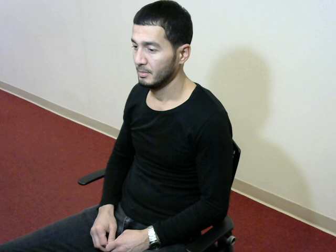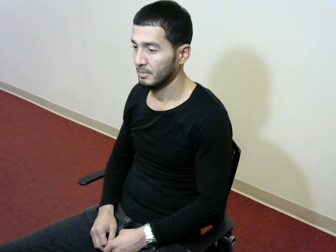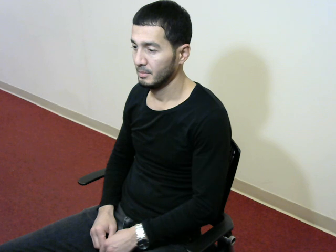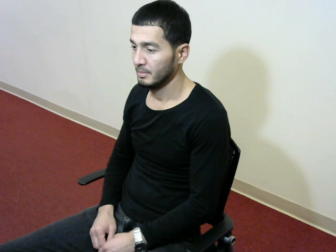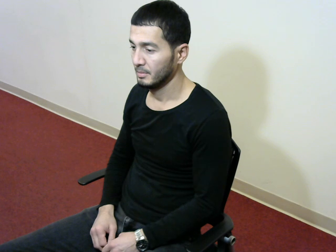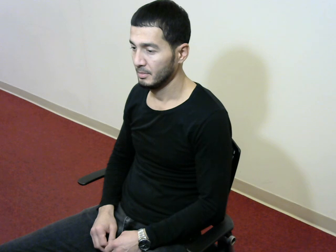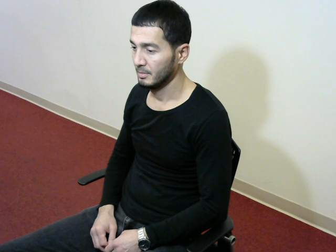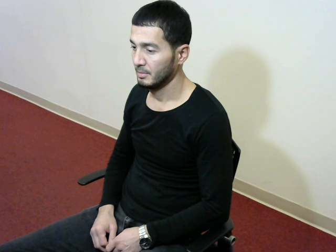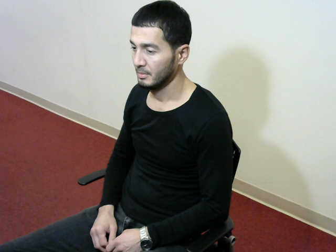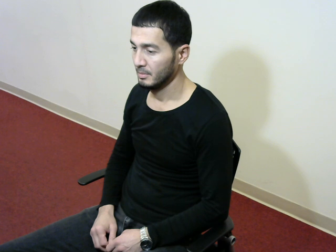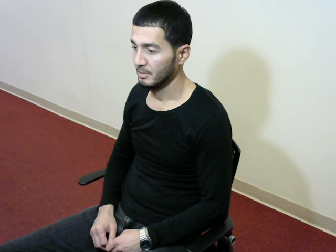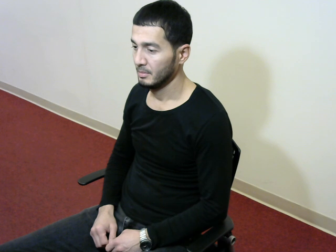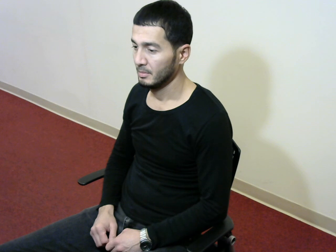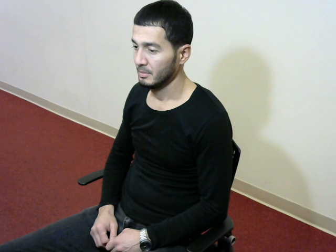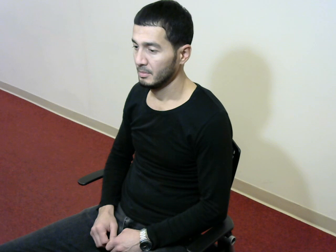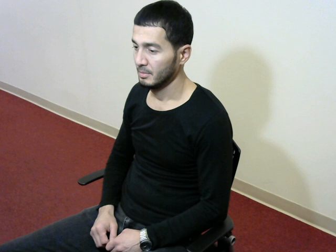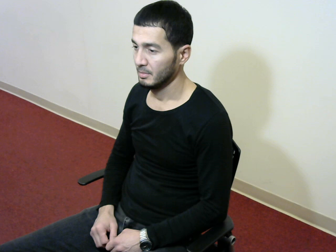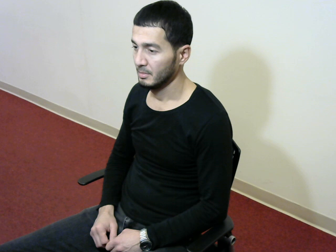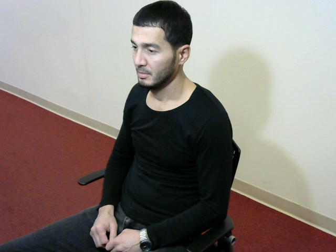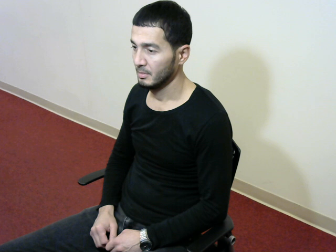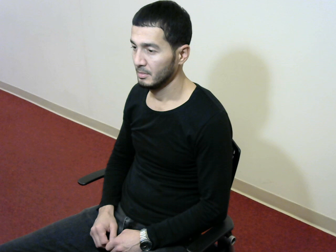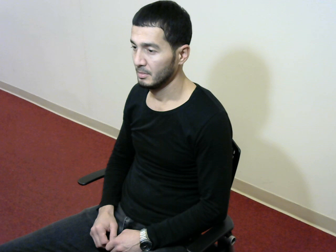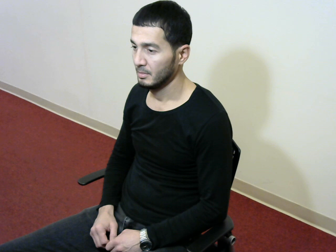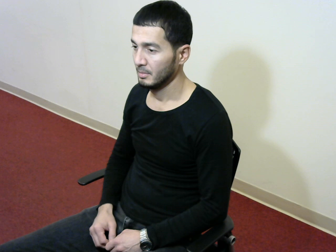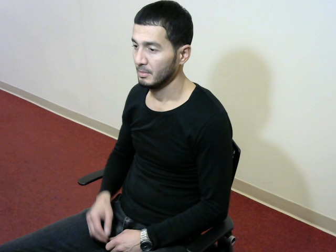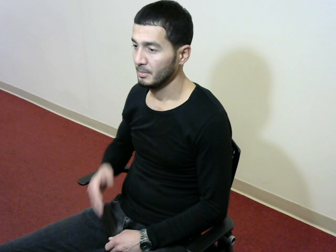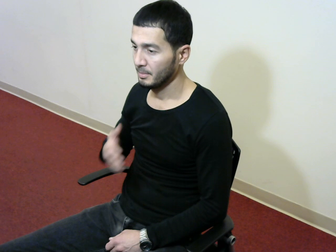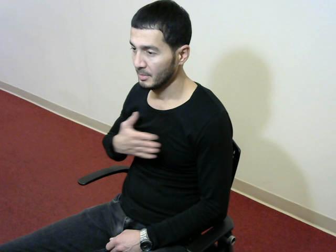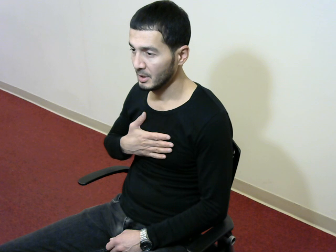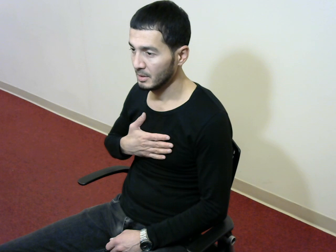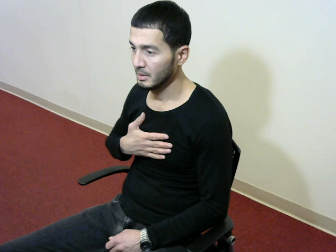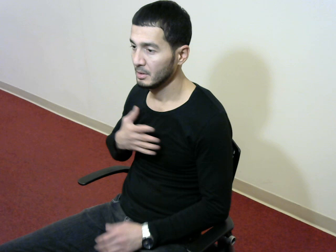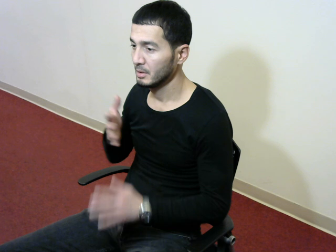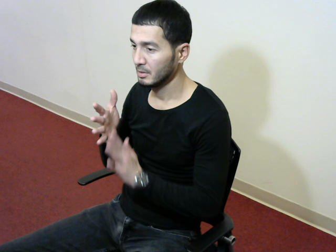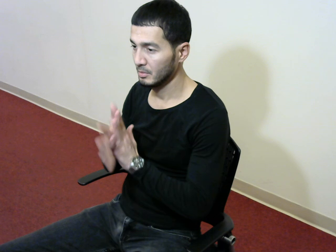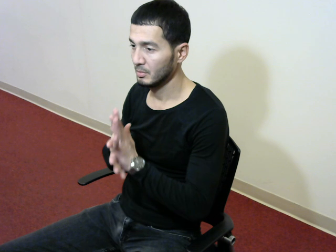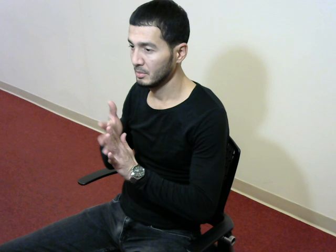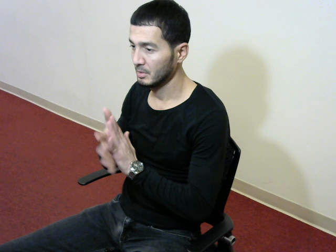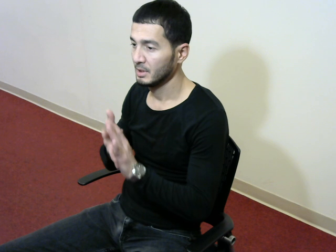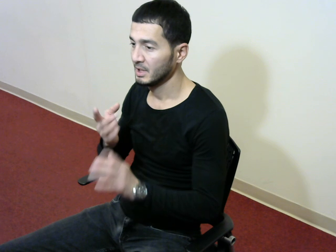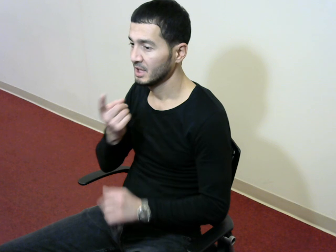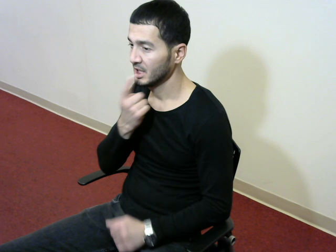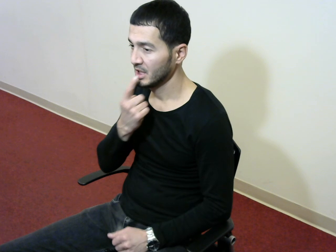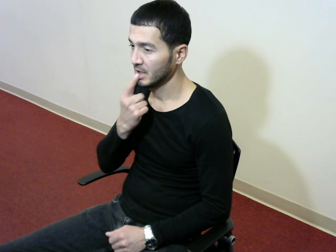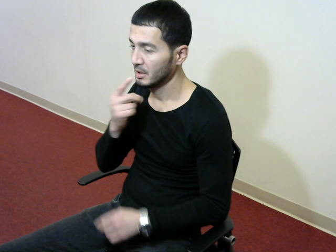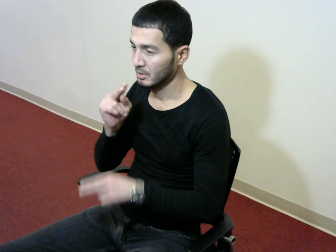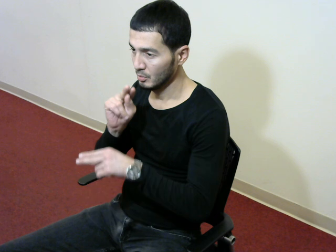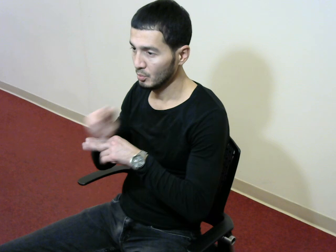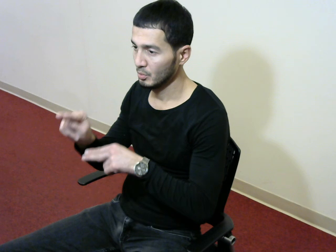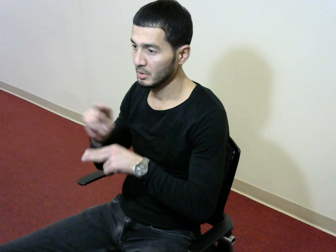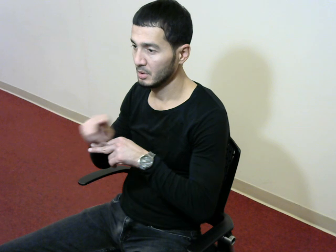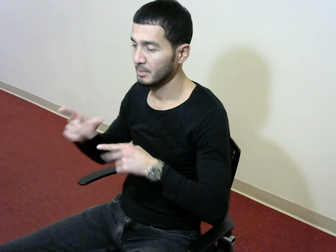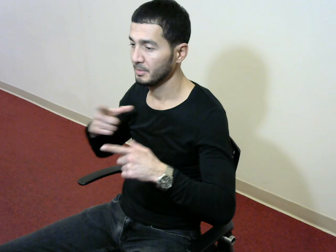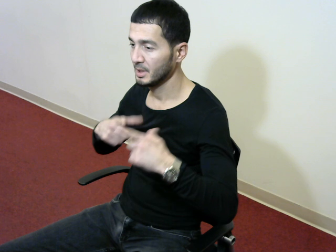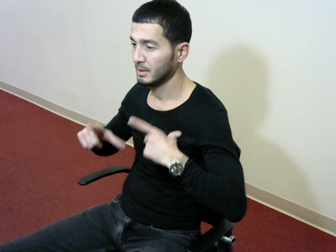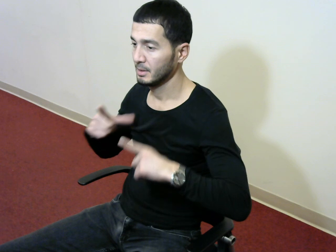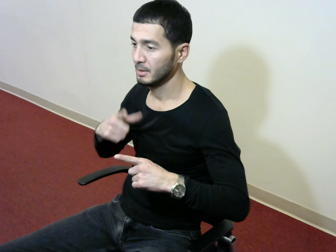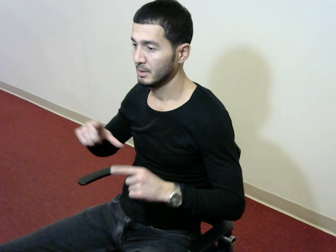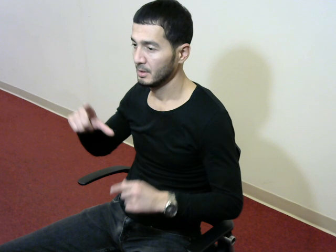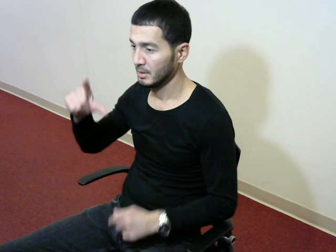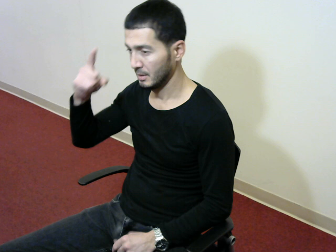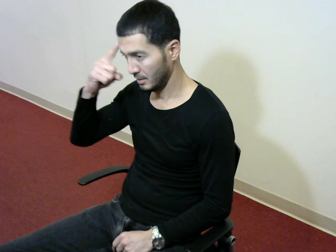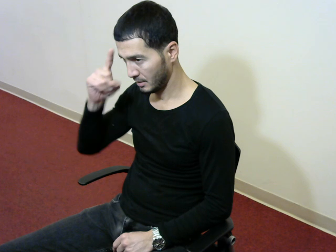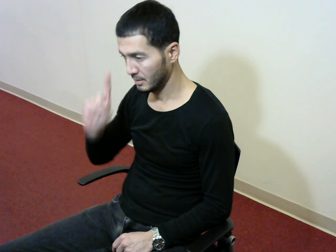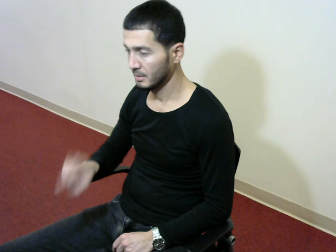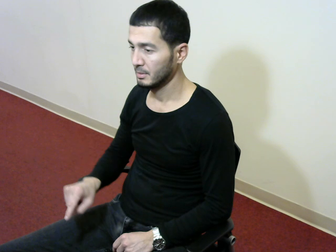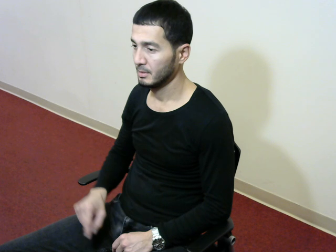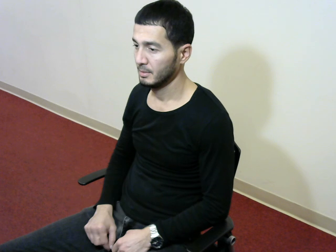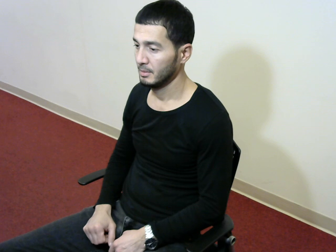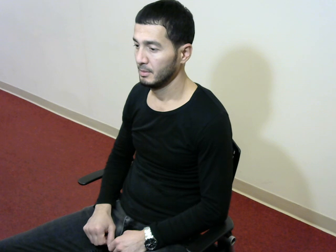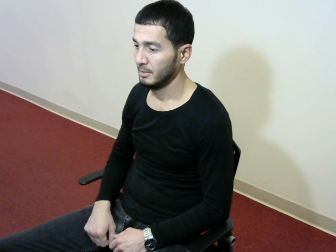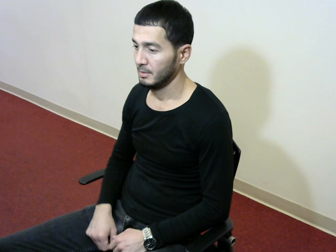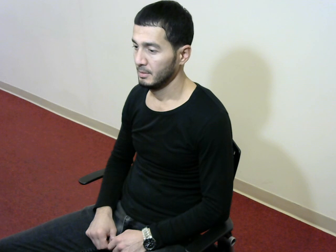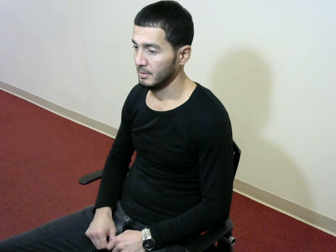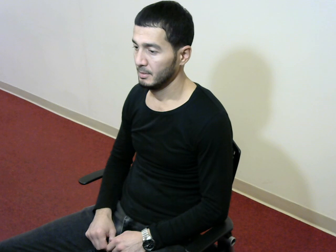Mən işarə dilini öyrədən müəllim tanıyıram